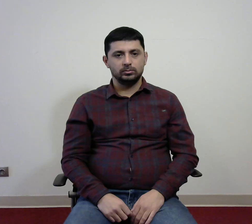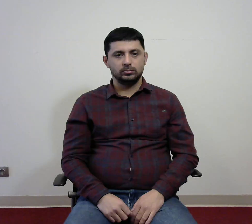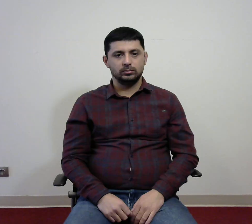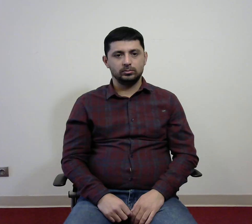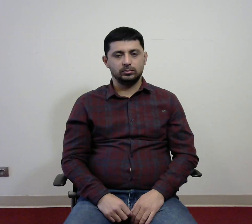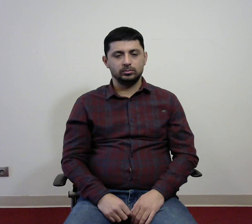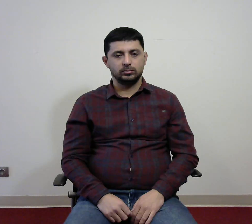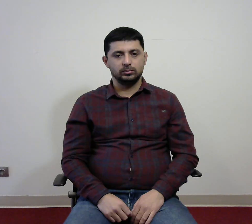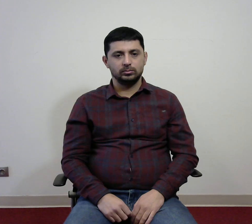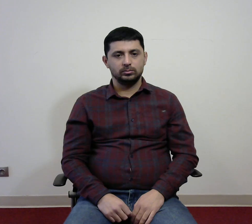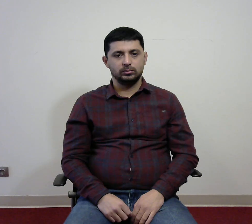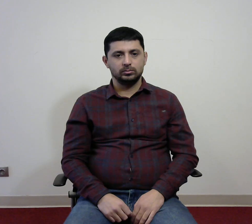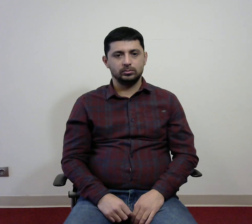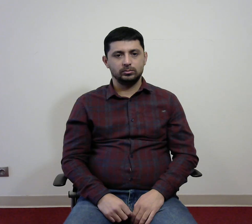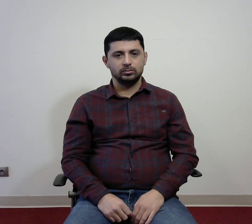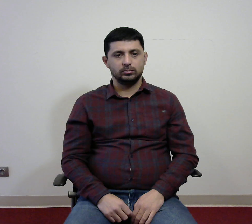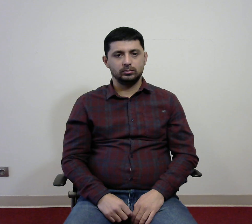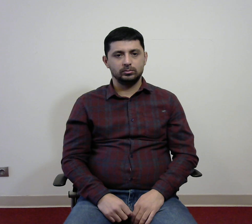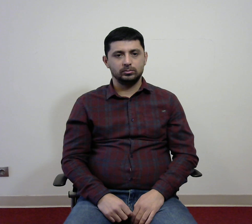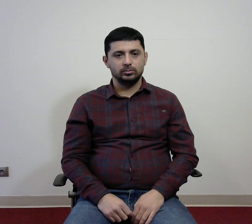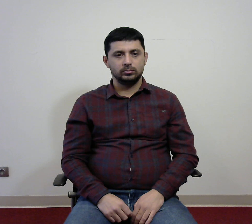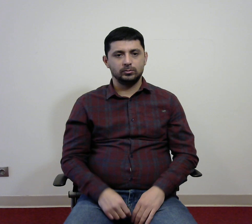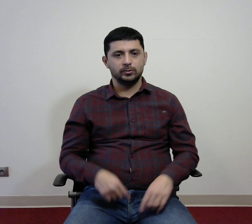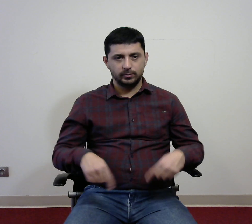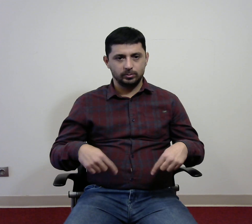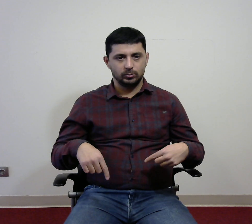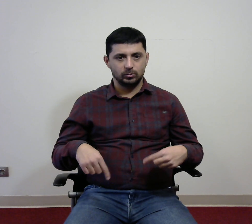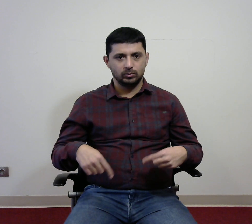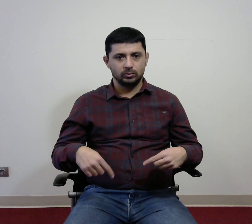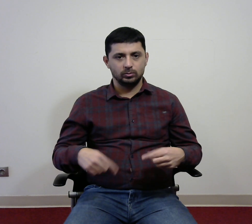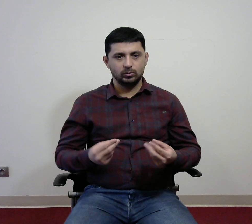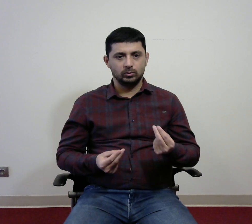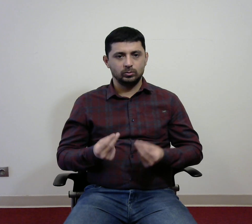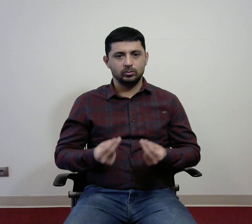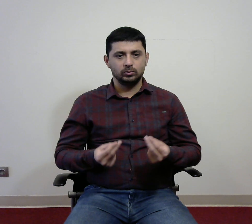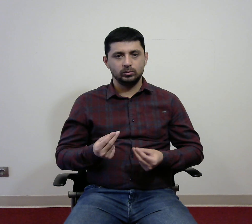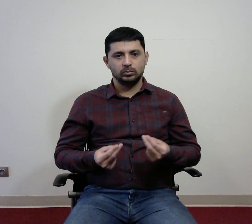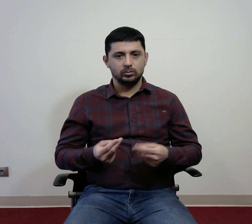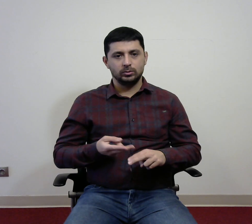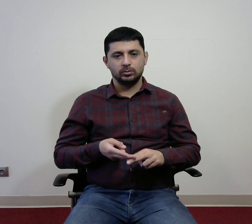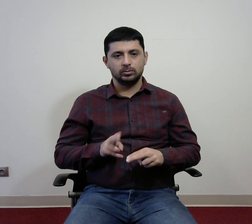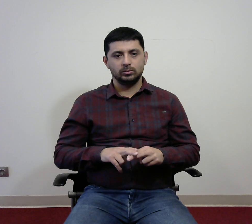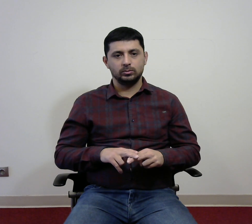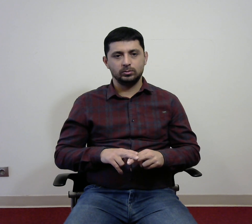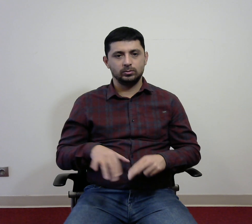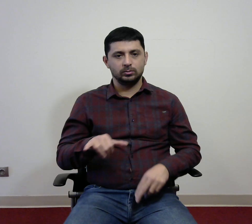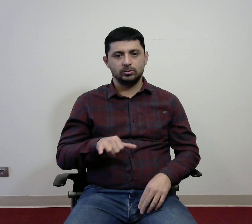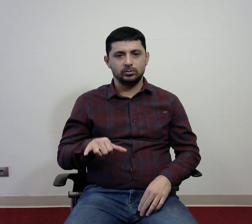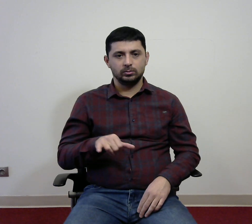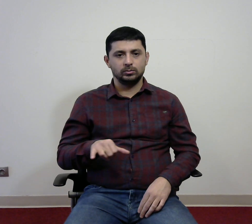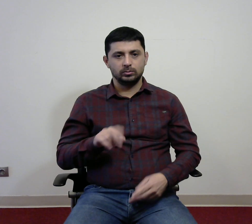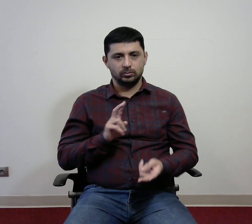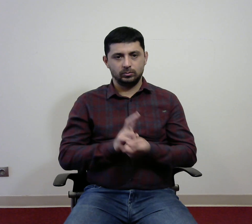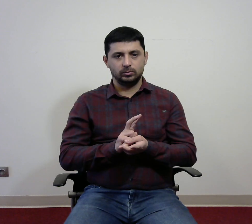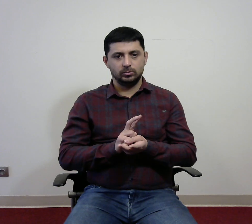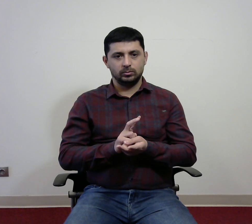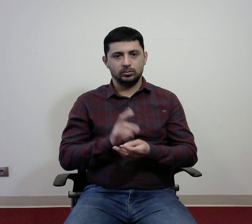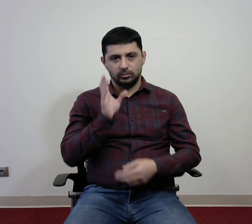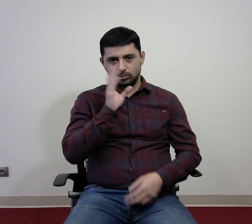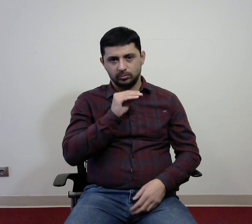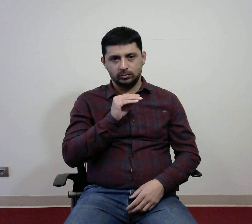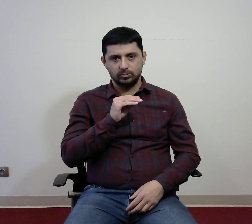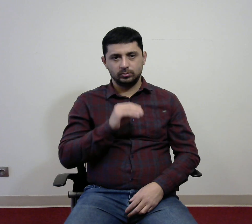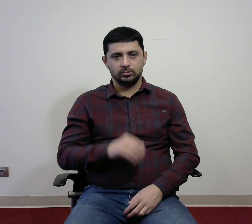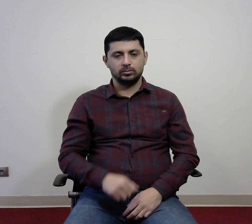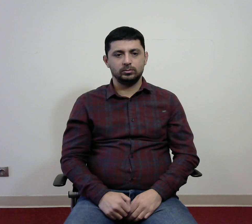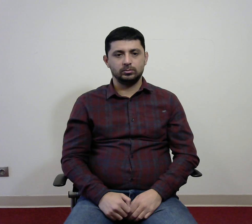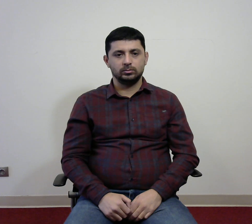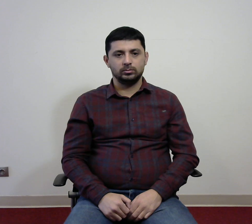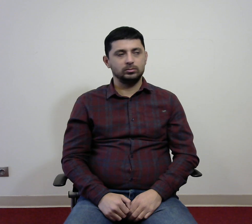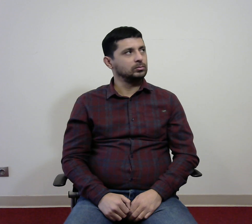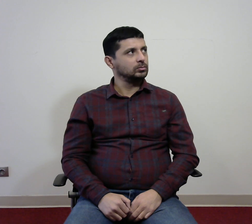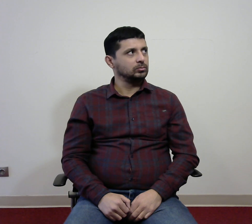Futbol oynamaq üçün harda görüşə bilərik?